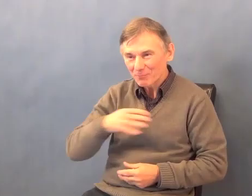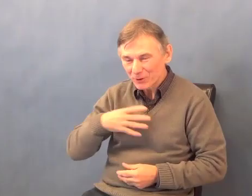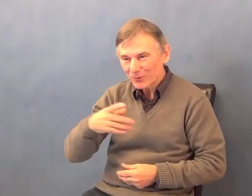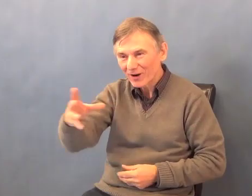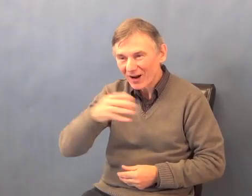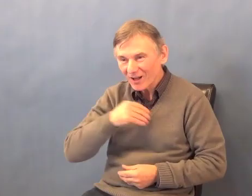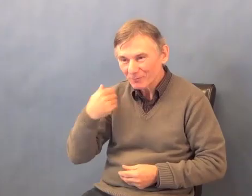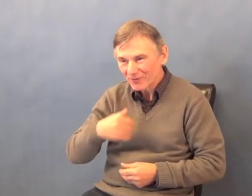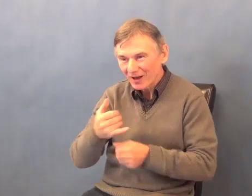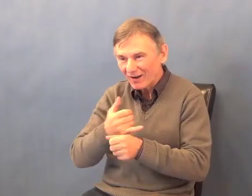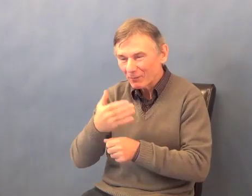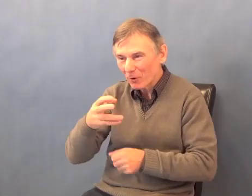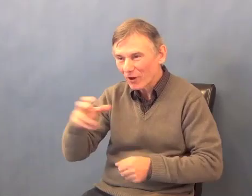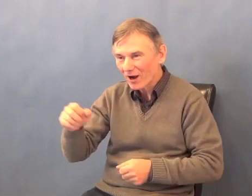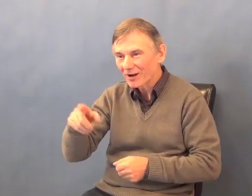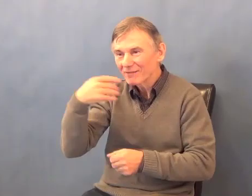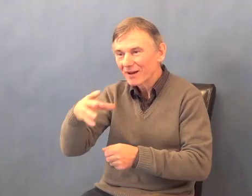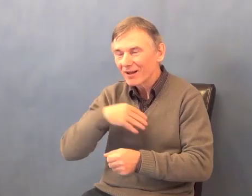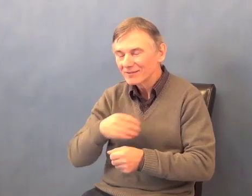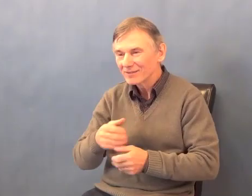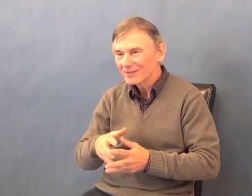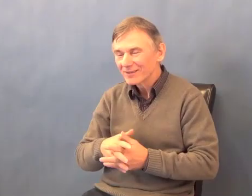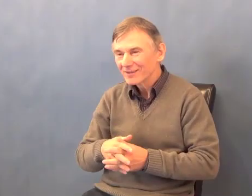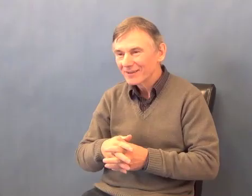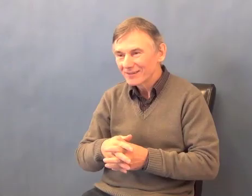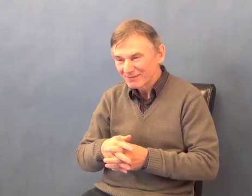Dawno temu byliśmy w kawiarni Moka, razem byliśmy.